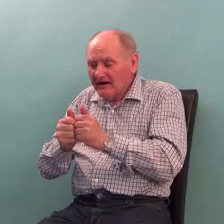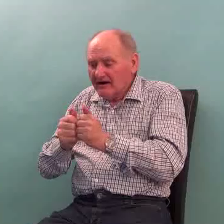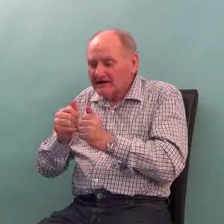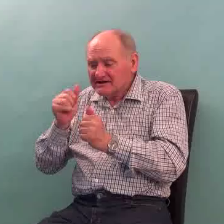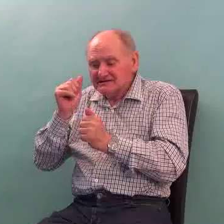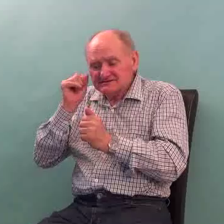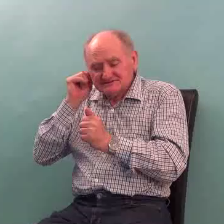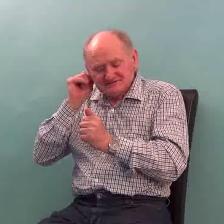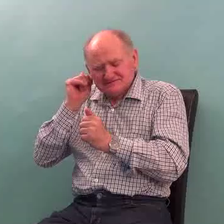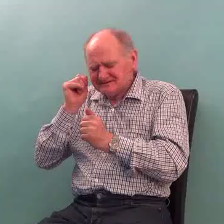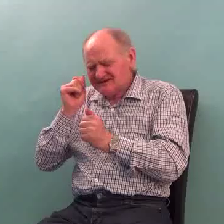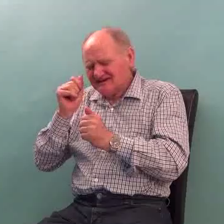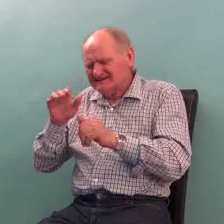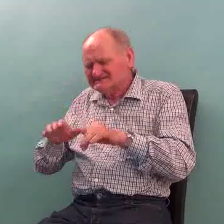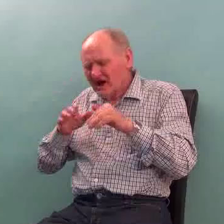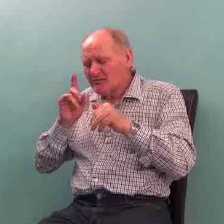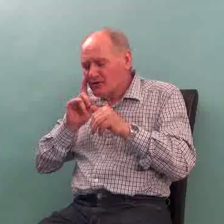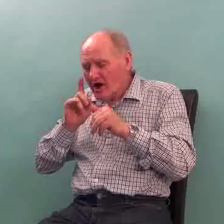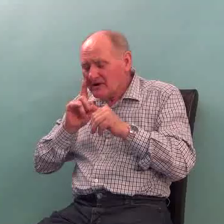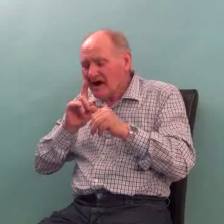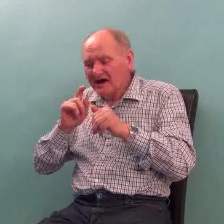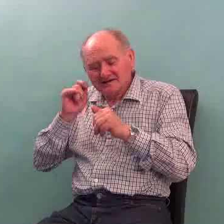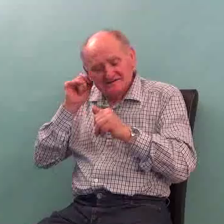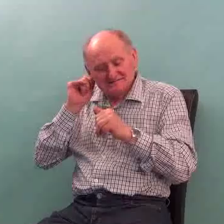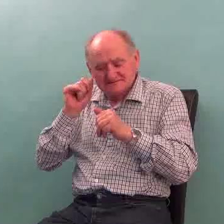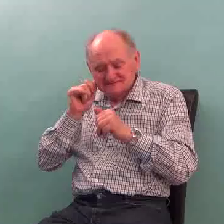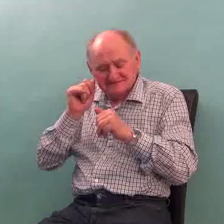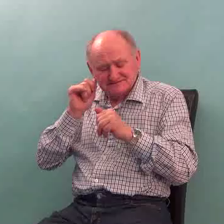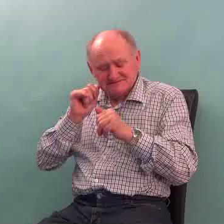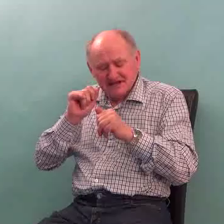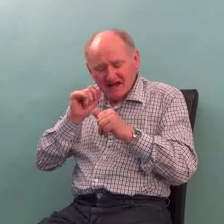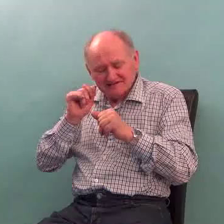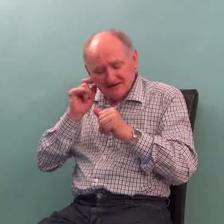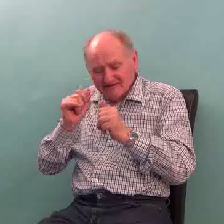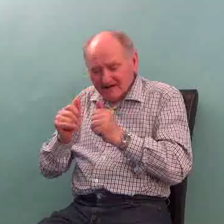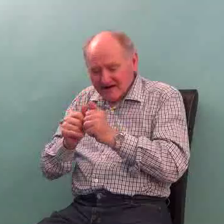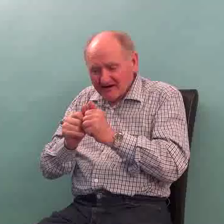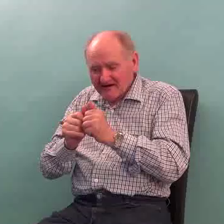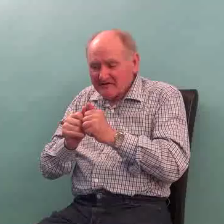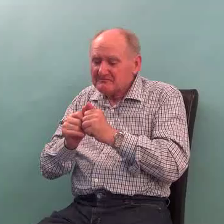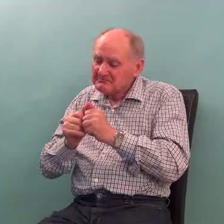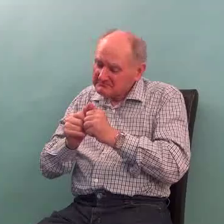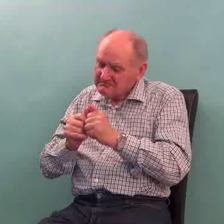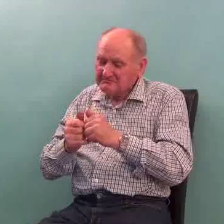Żaba dziewczyna i żaba chłopiec siedzą razem.